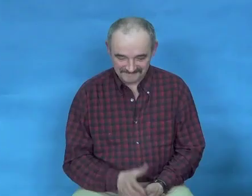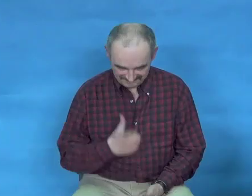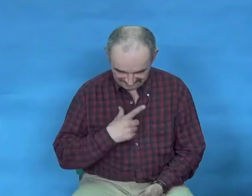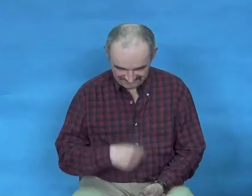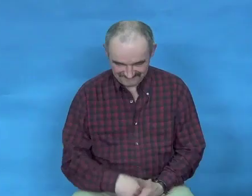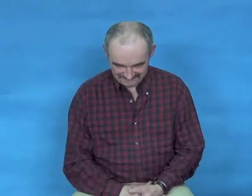Aha.